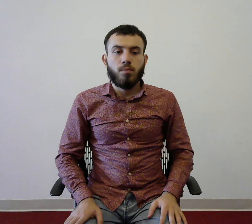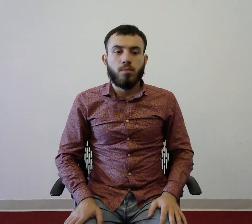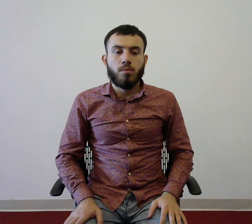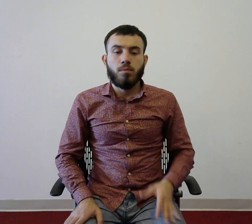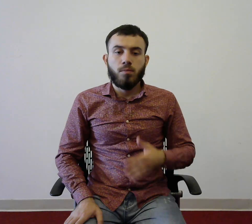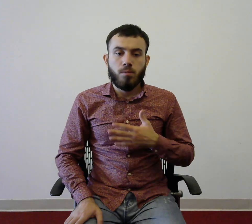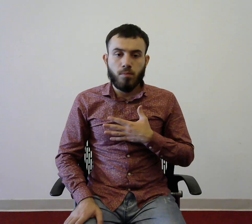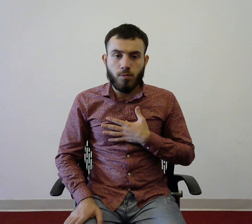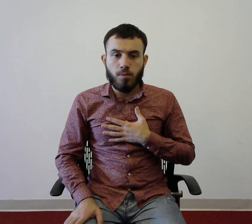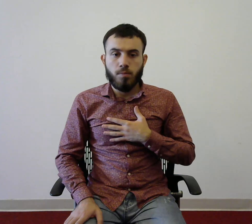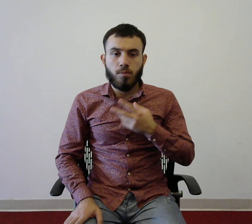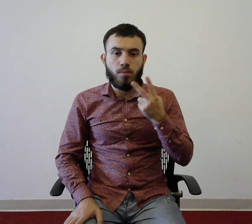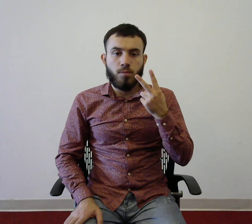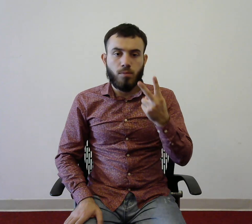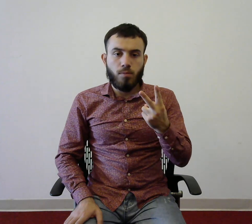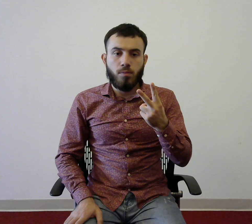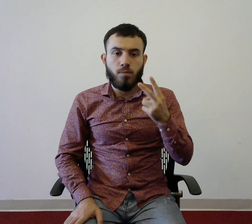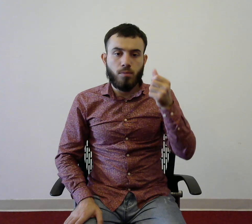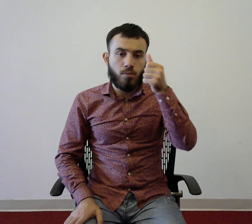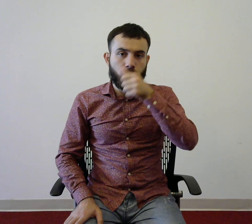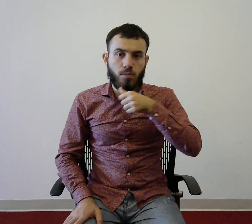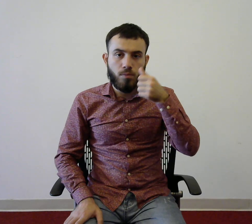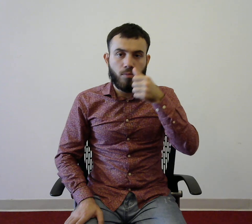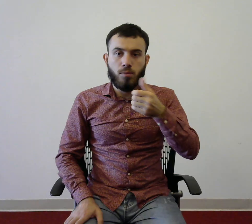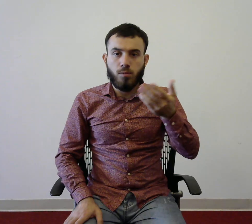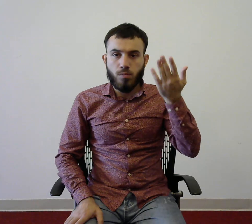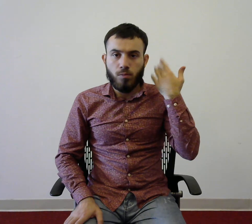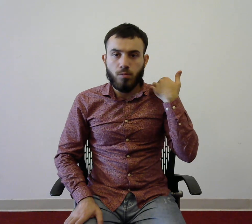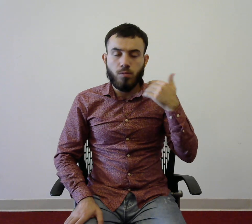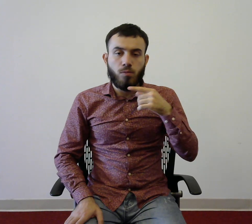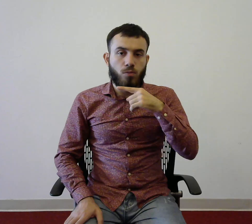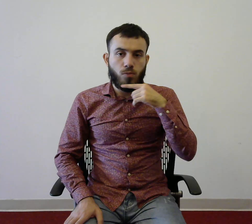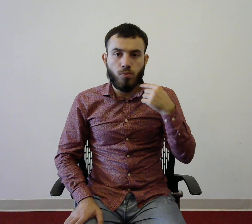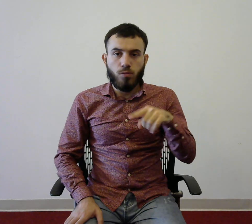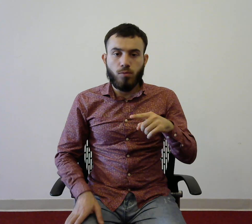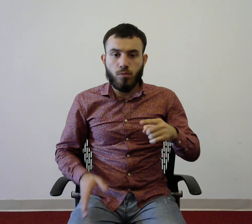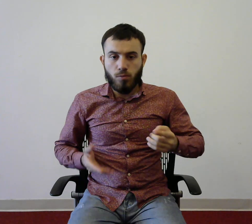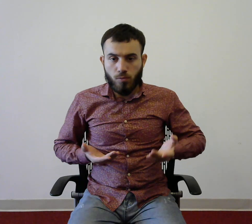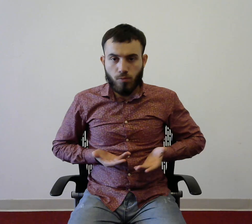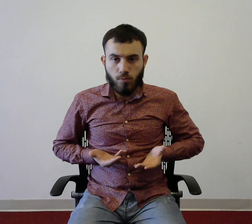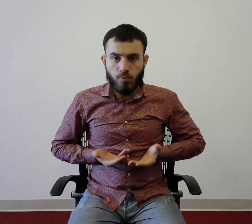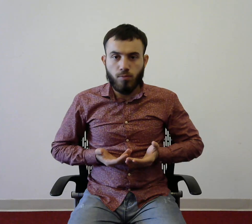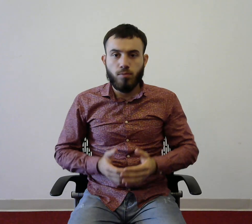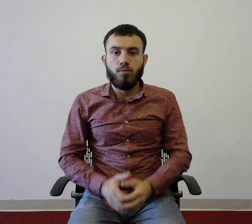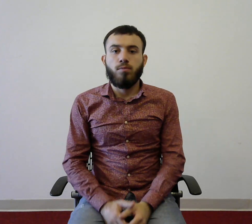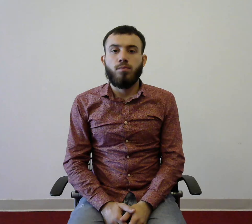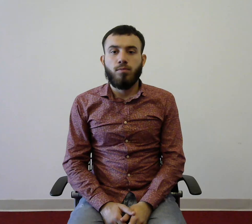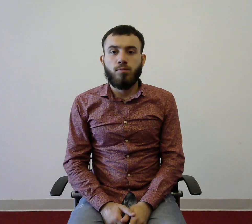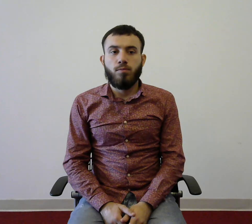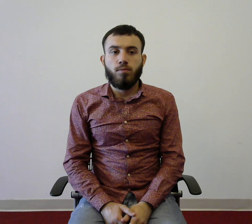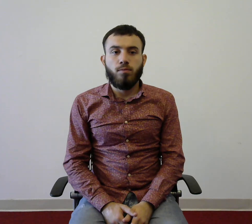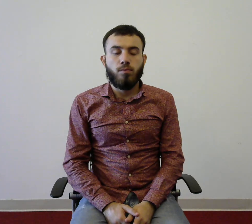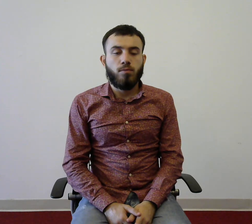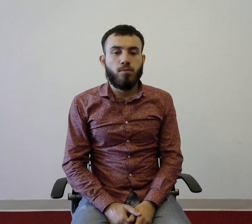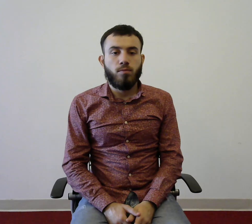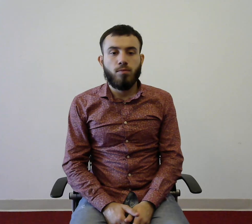Mən iki il öncə Rusiyada yaşayırdım